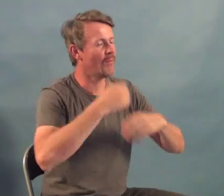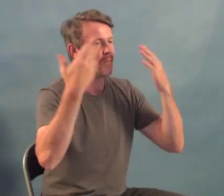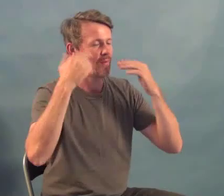To jest to.